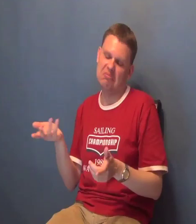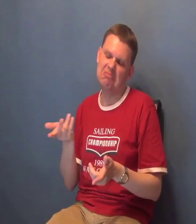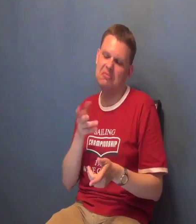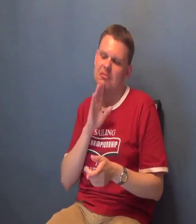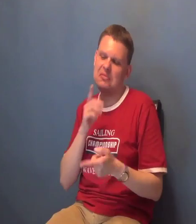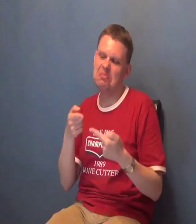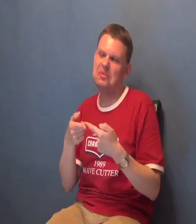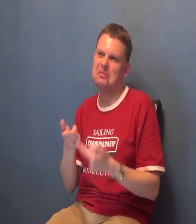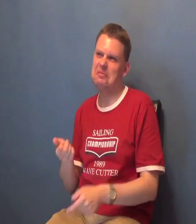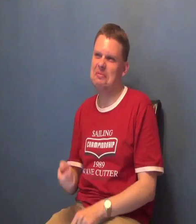Tak mi się kojarzy.